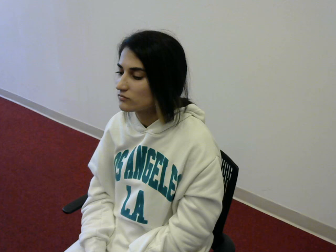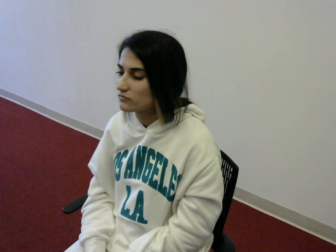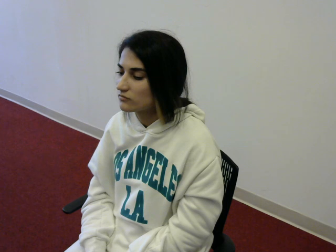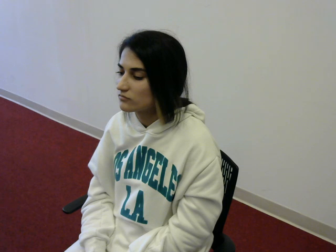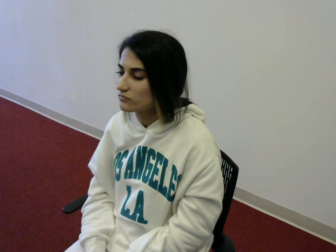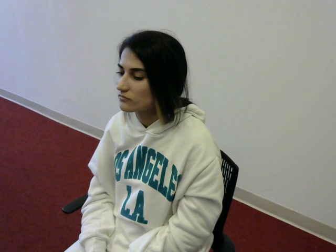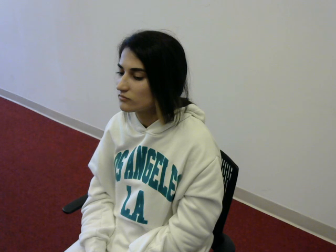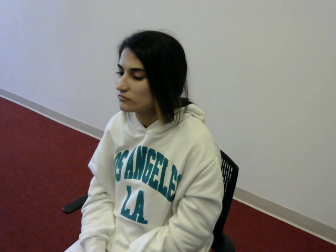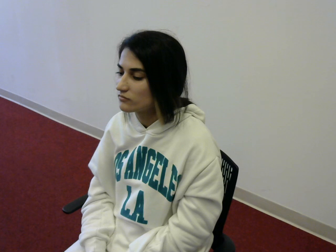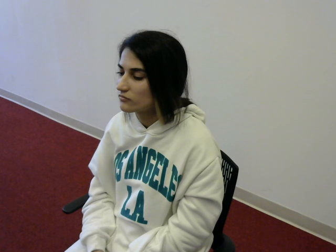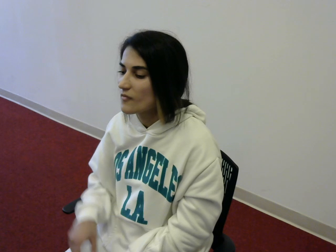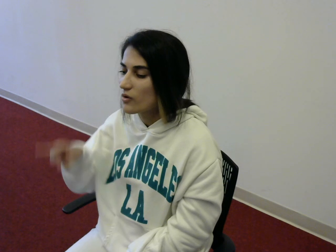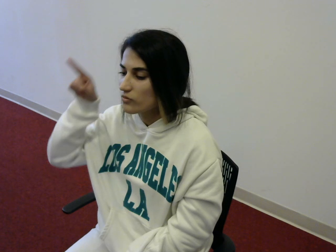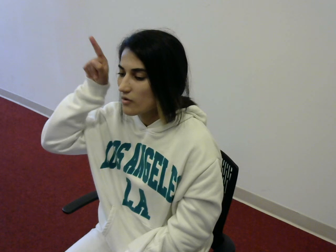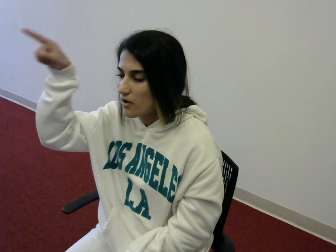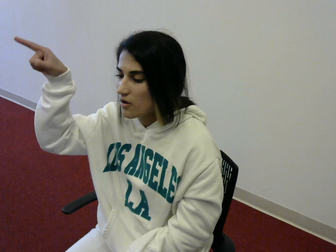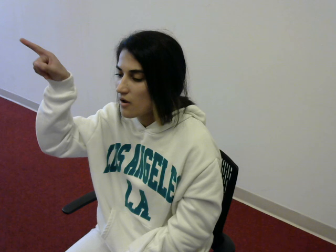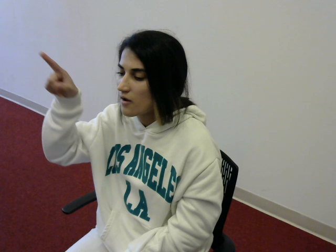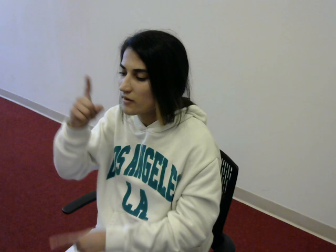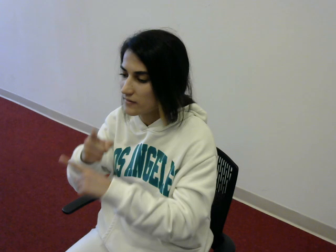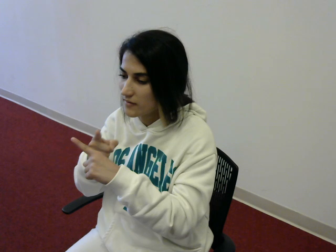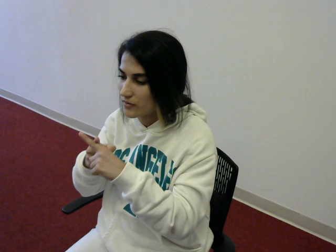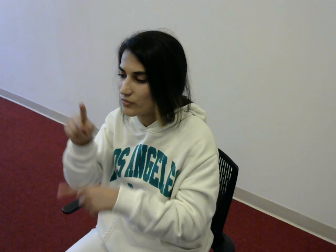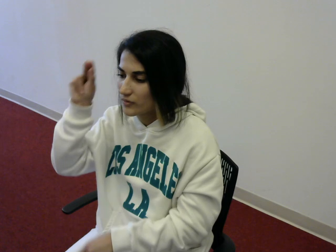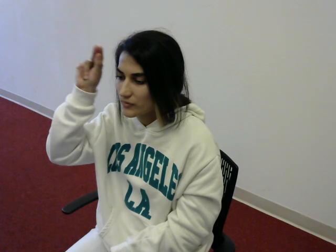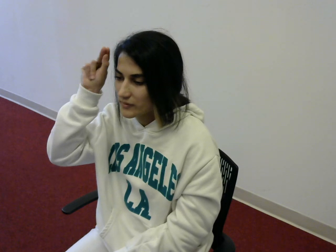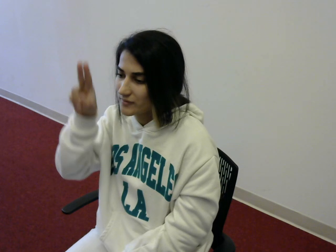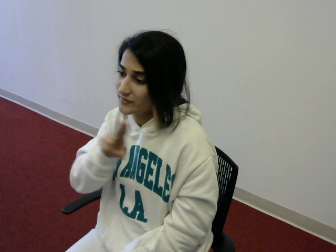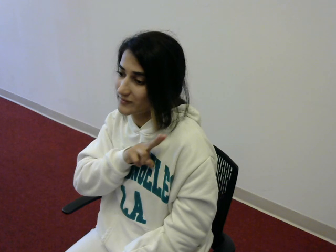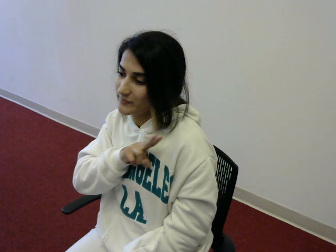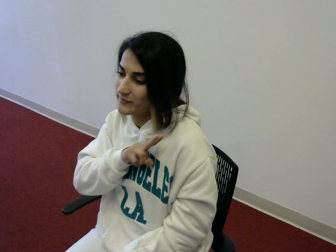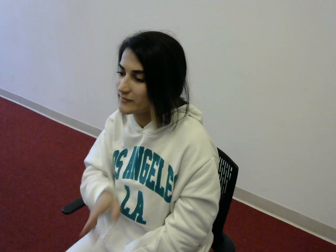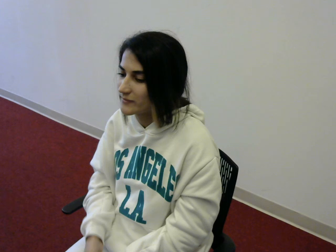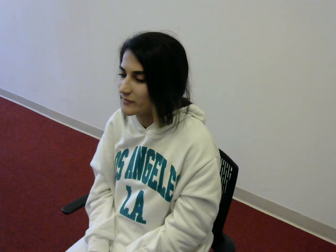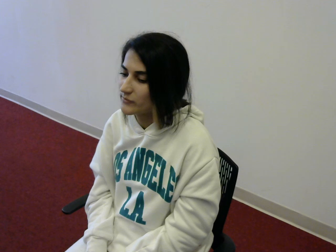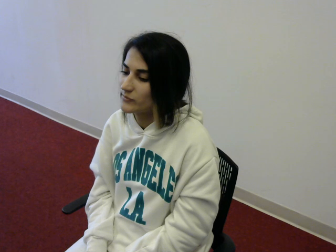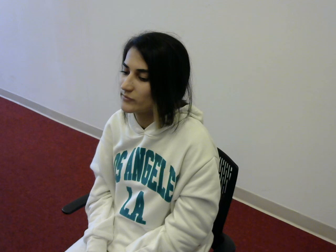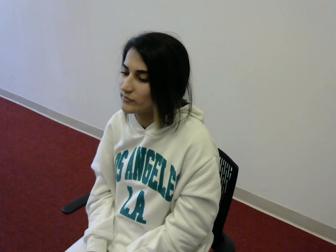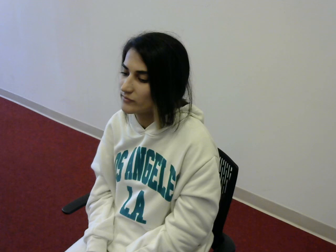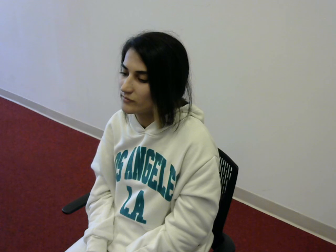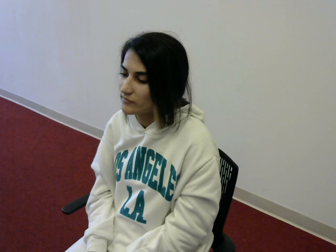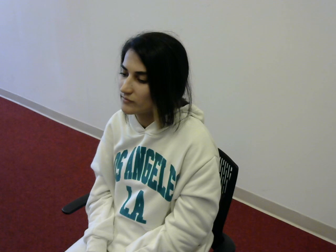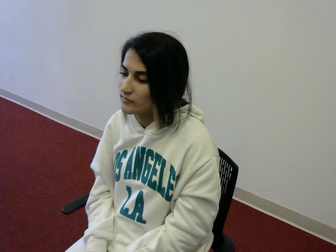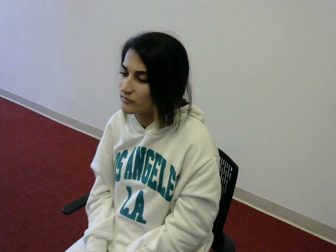O riyazi dərsləri sevir